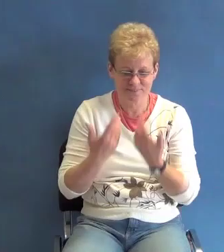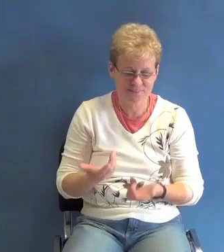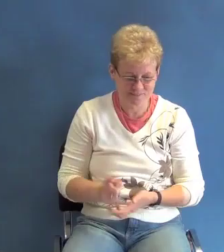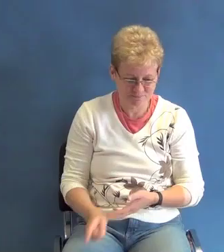Nie udało się.